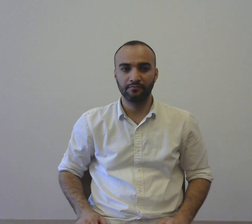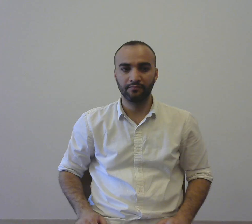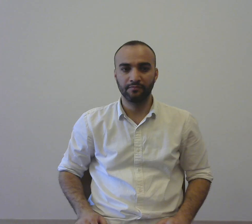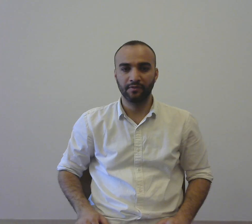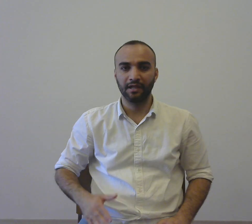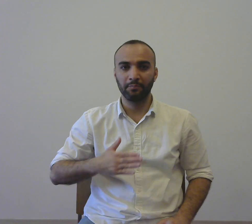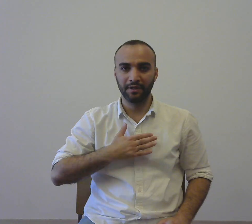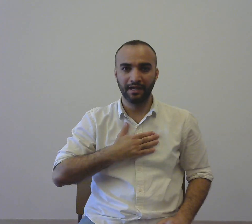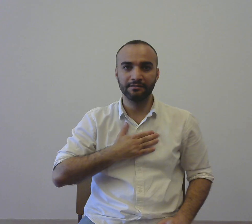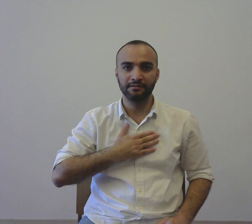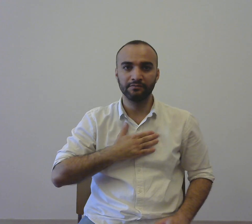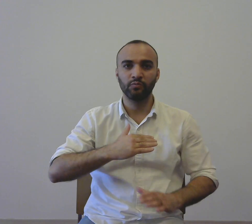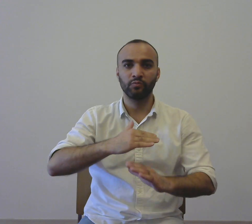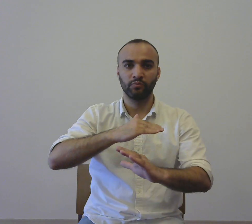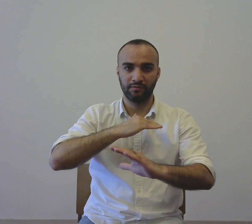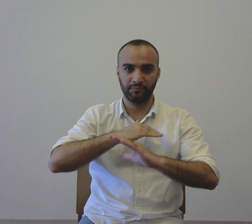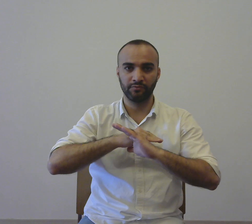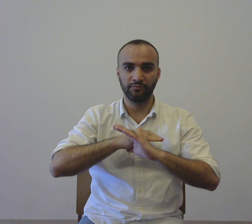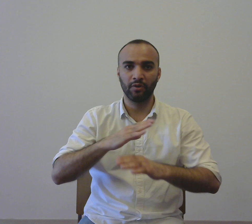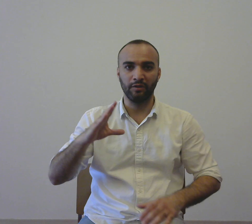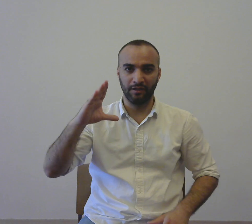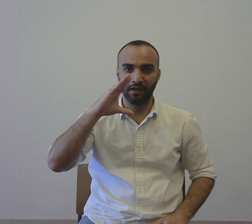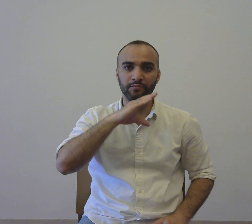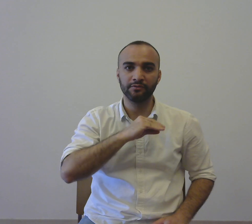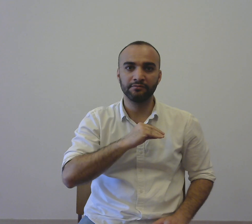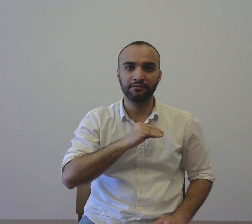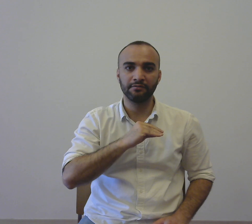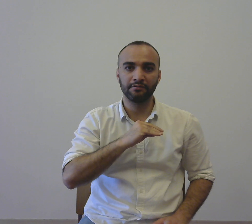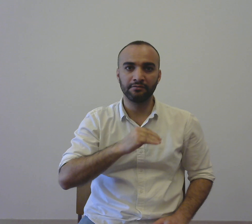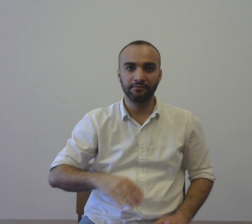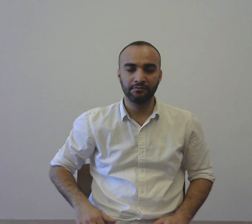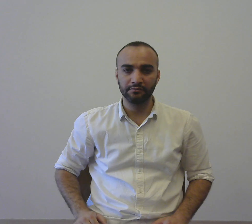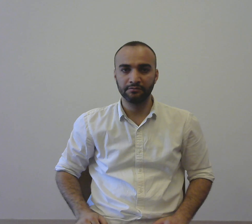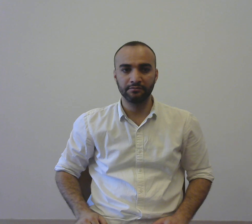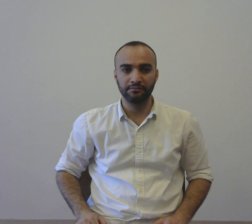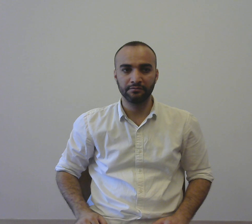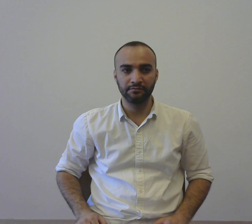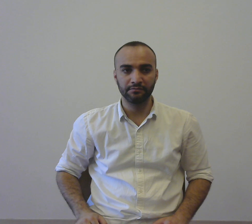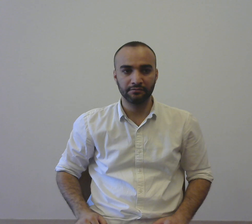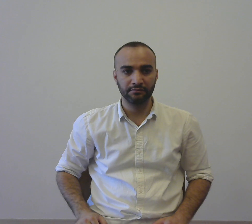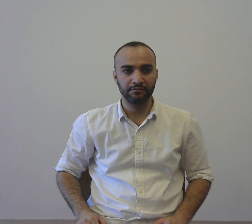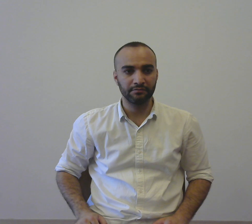Mənə kömək edə bilərsinizmi?